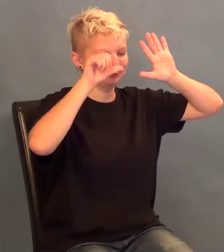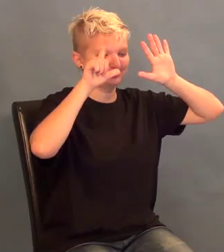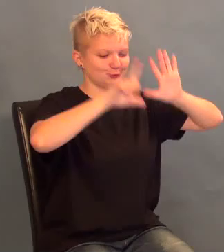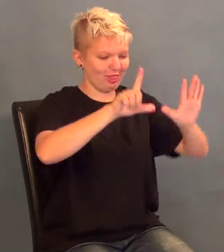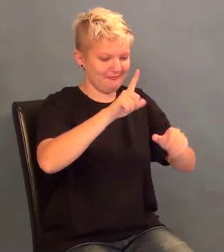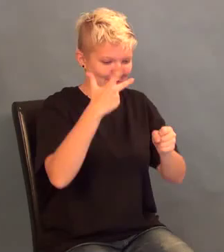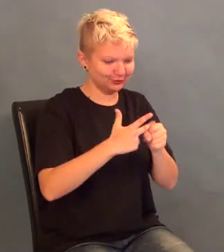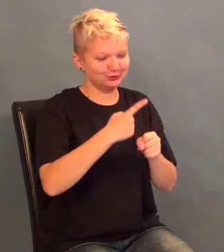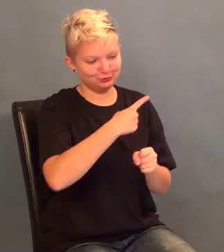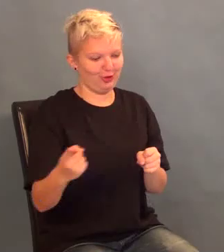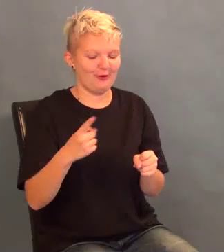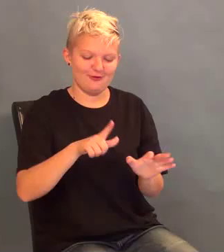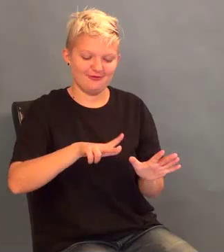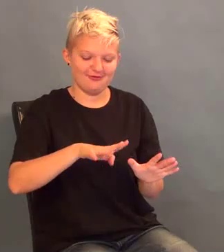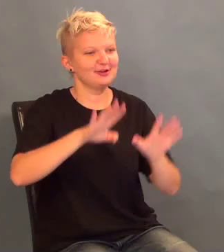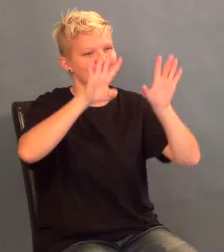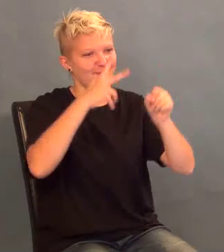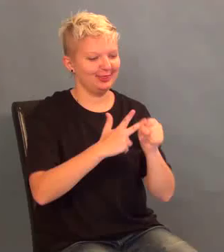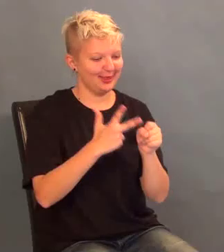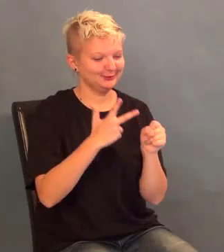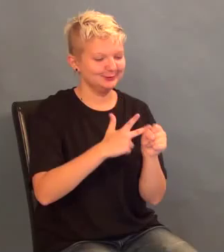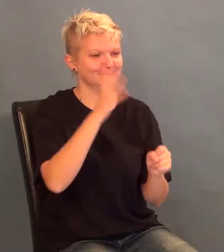Siódma trzydzieści do siódmej... ósmej... dziewiątej trzydzieści.